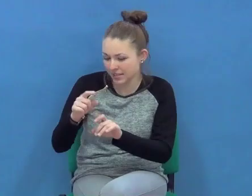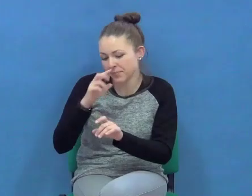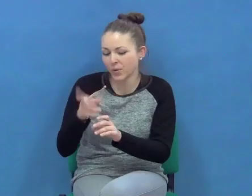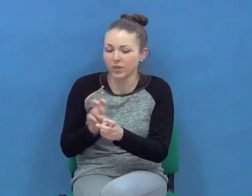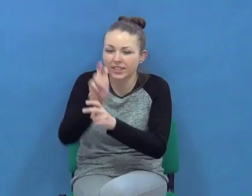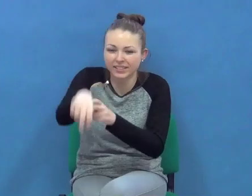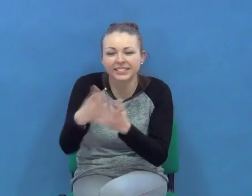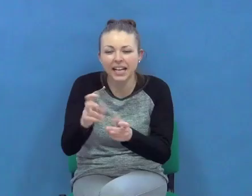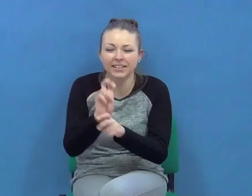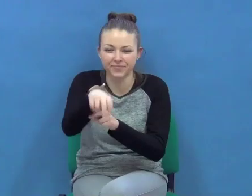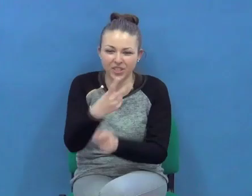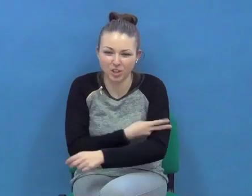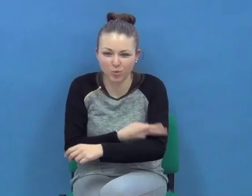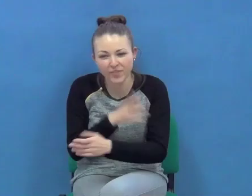Jeśli ktoś chciałby się dostać na przykład do taksówki.